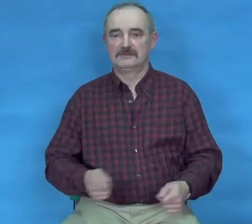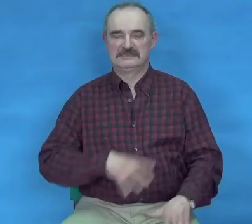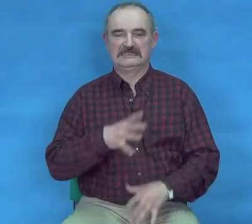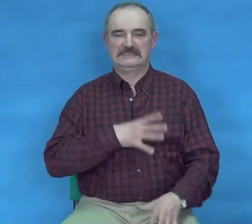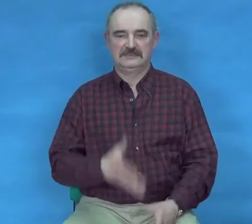Denerwują się.